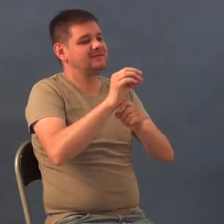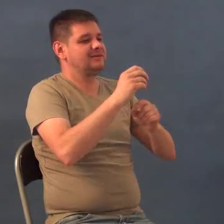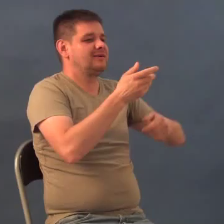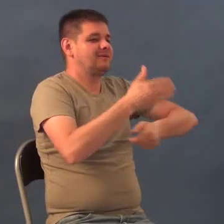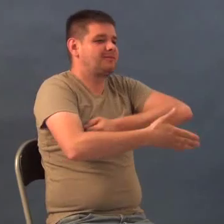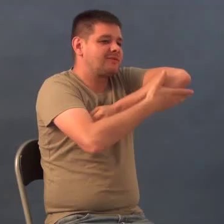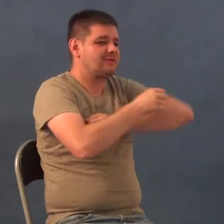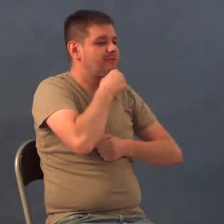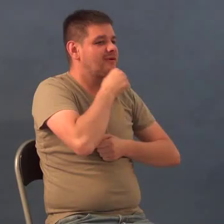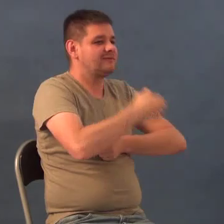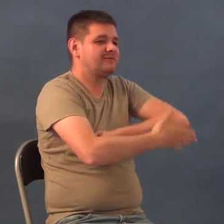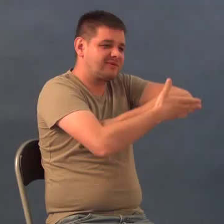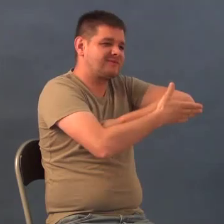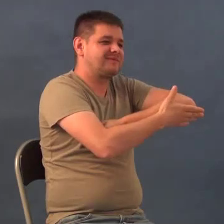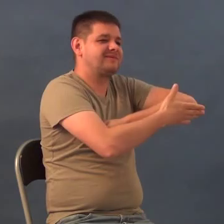Bo ma wsparcie u babci.